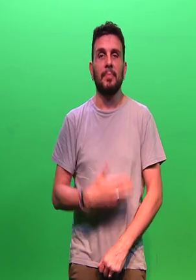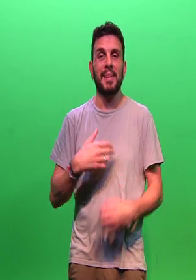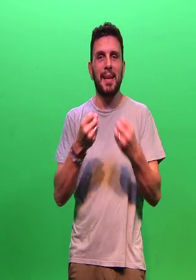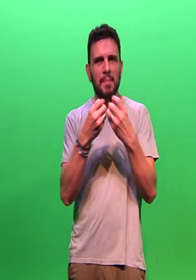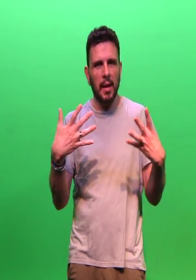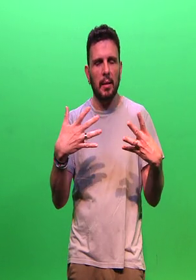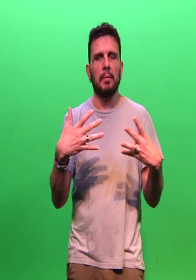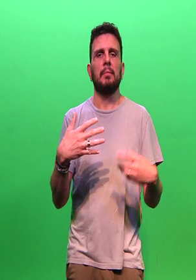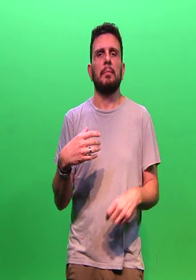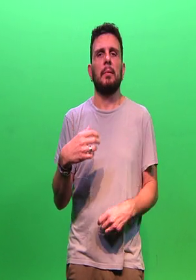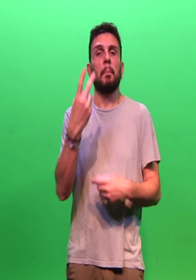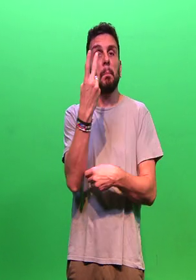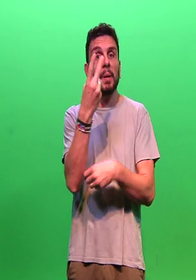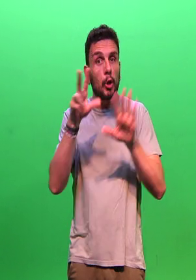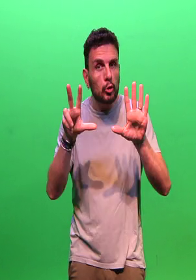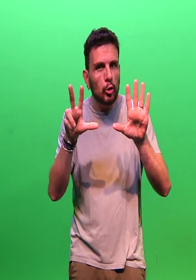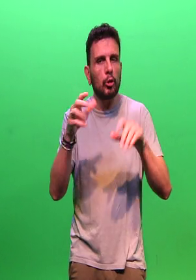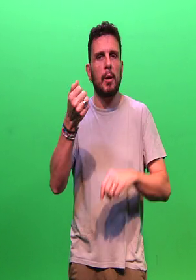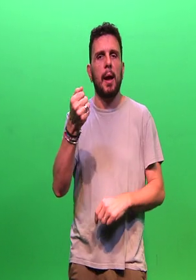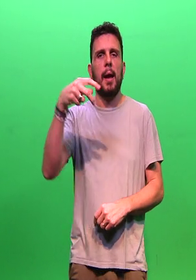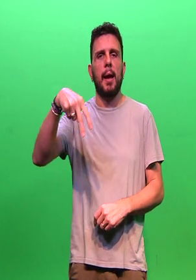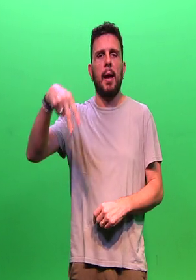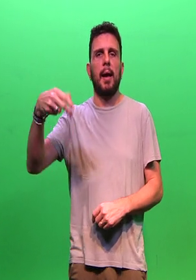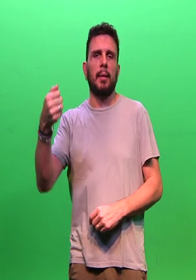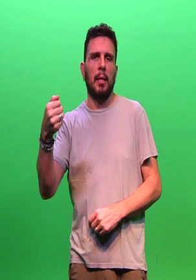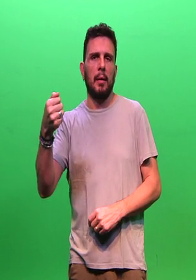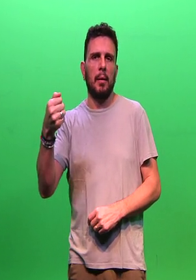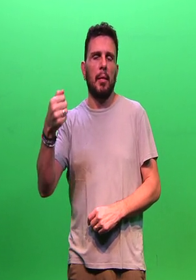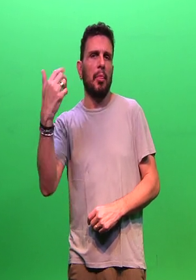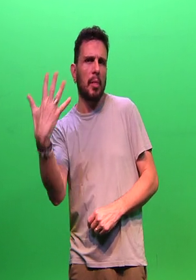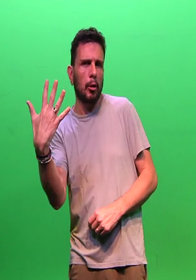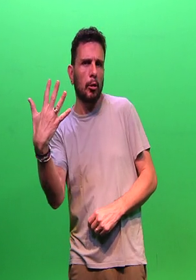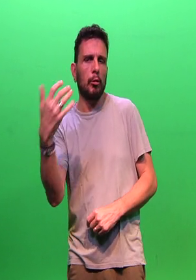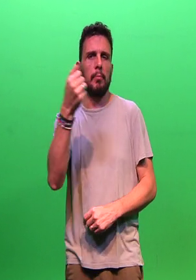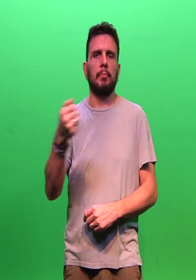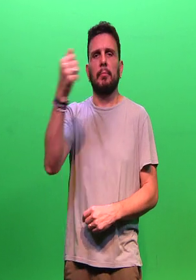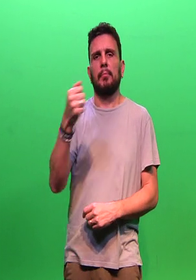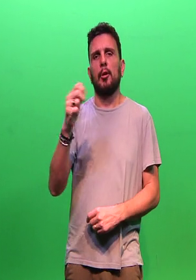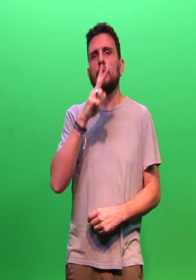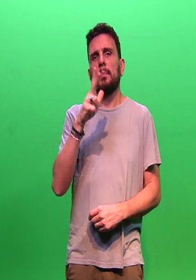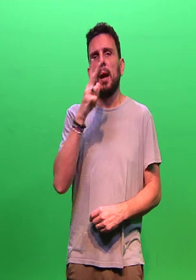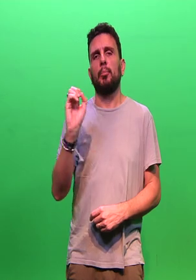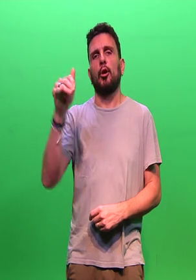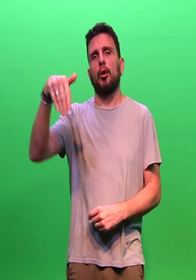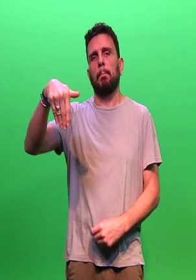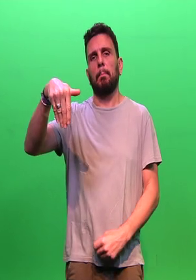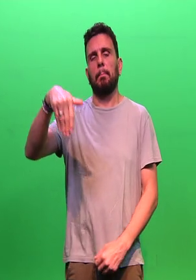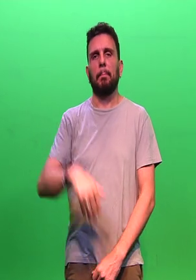El meu correu és vint-i-vuit anna cinc arrova hotmail punt com.